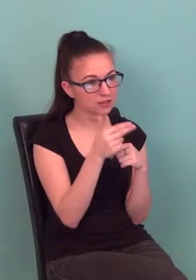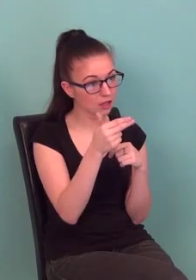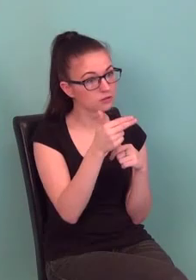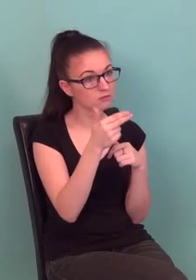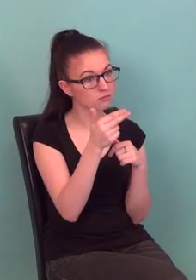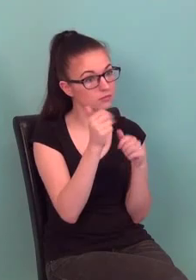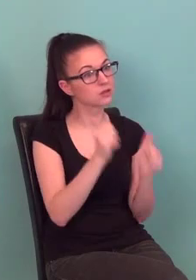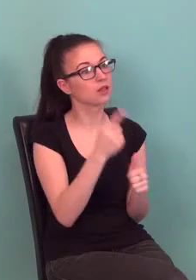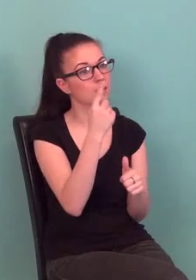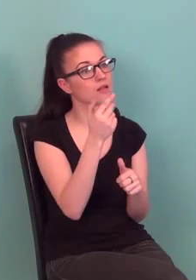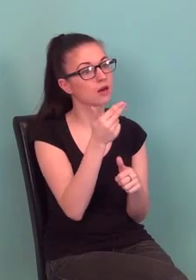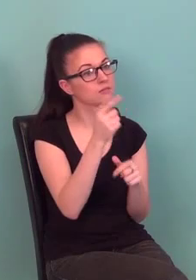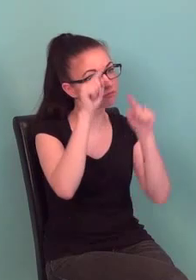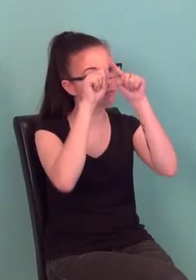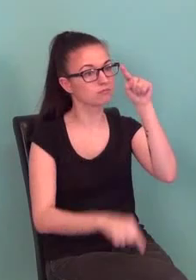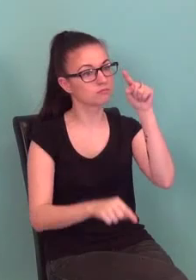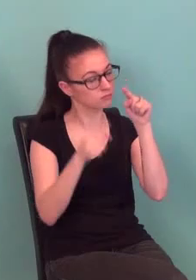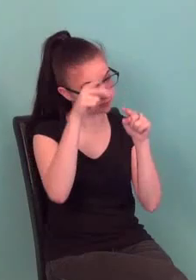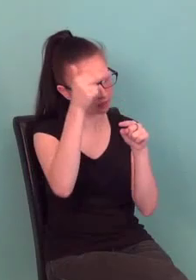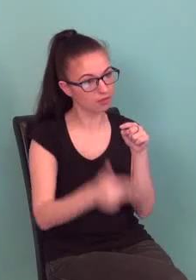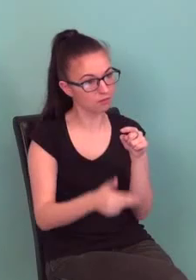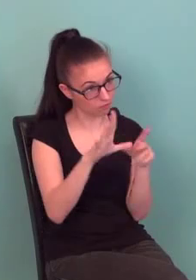Niedziela, na stałe, jedna wolna niedziela w miesiącu.